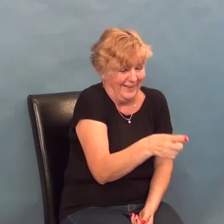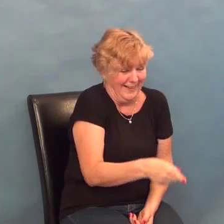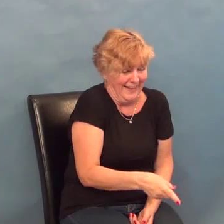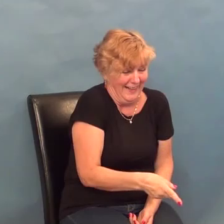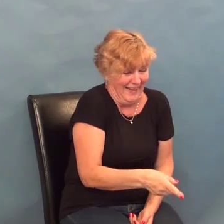Fajne.